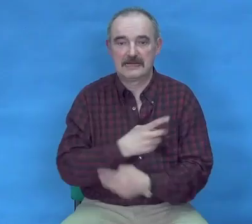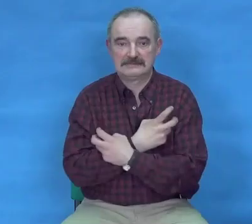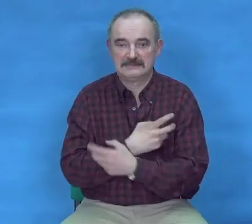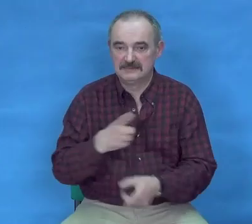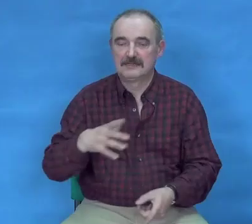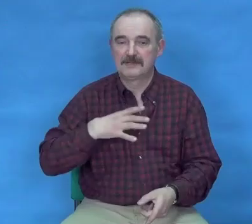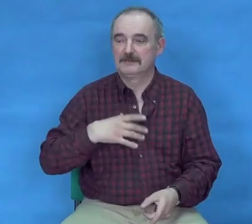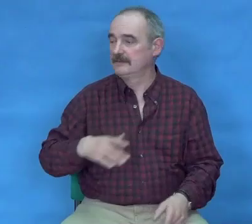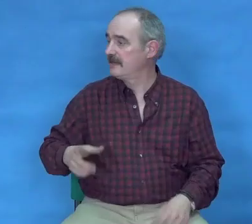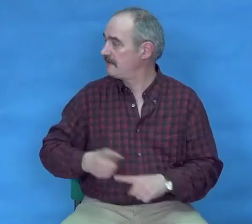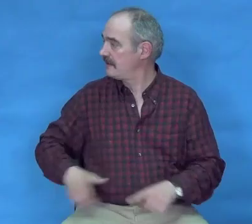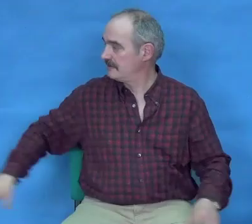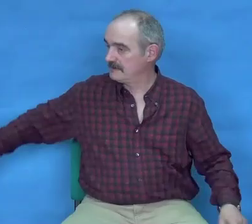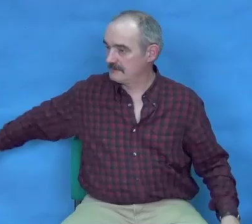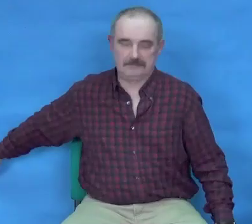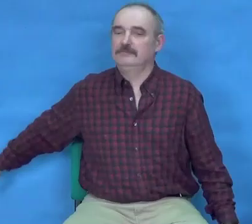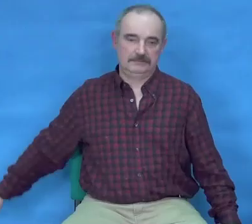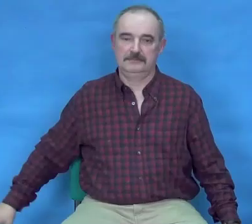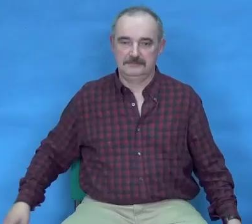Kościotrup oznacza, że jest niebezpieczeństwo dotknięcia metalowej ściany i porażenia prądem.